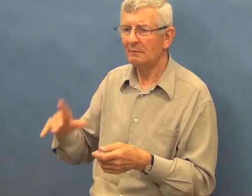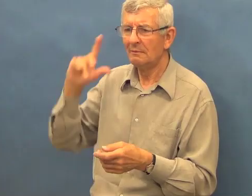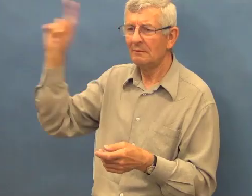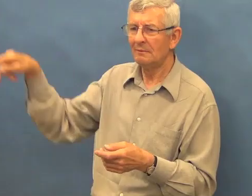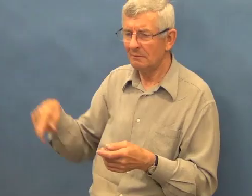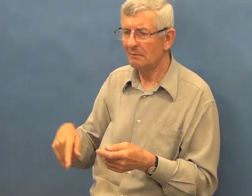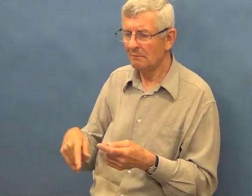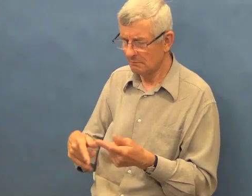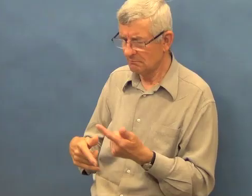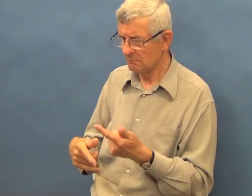Są tylko dwa kosze.